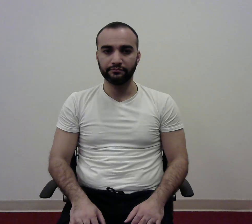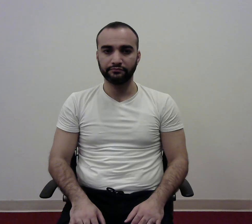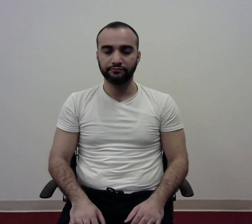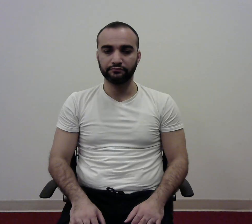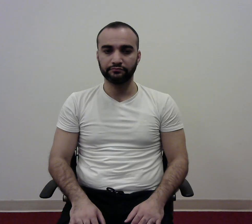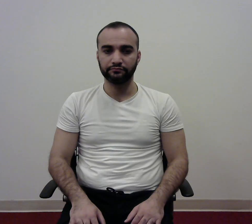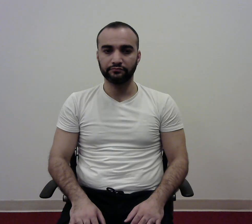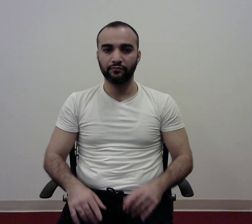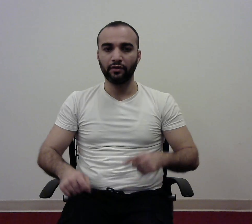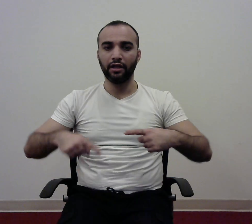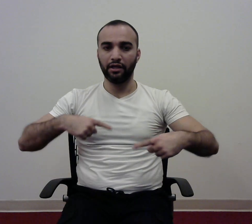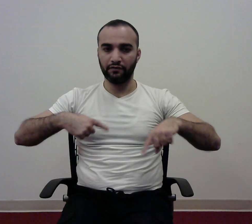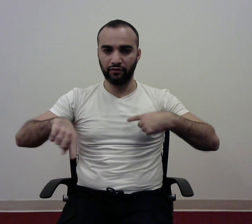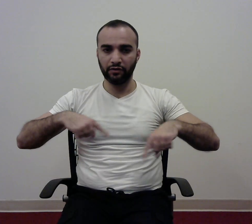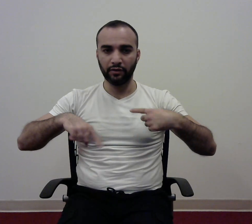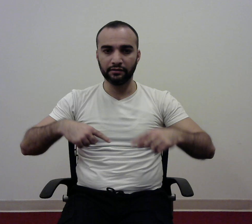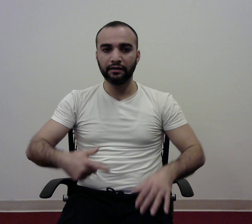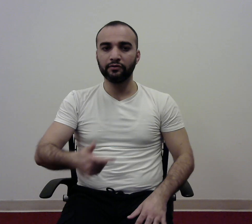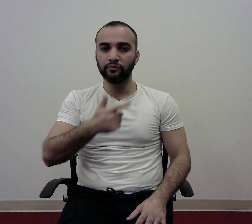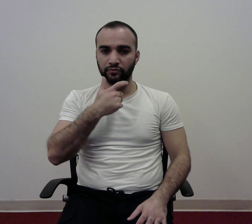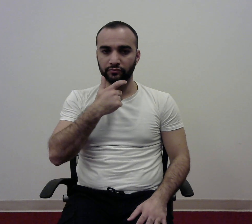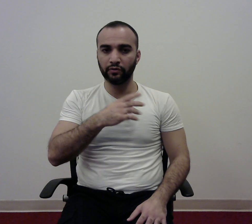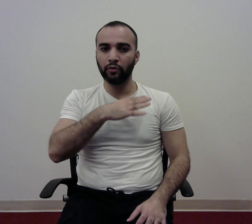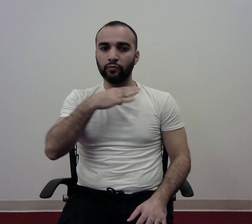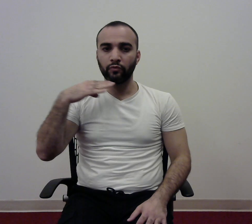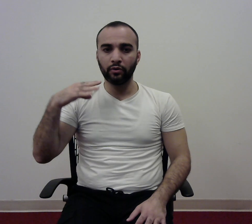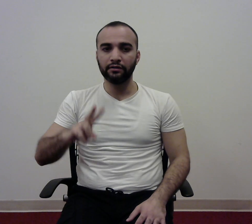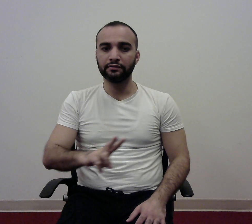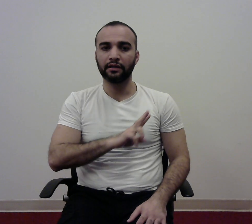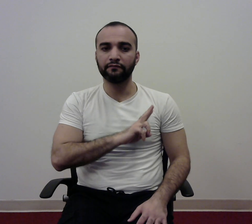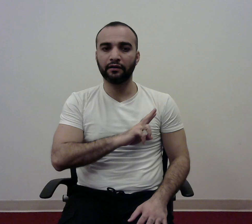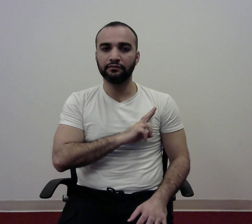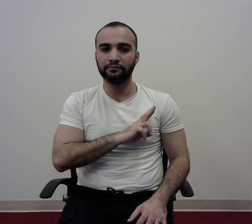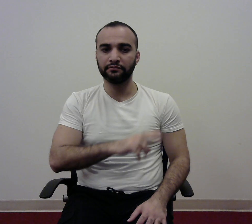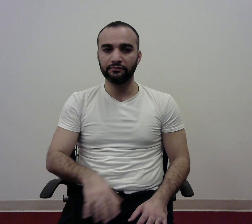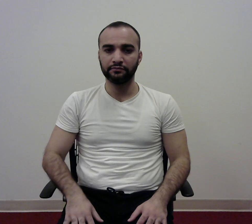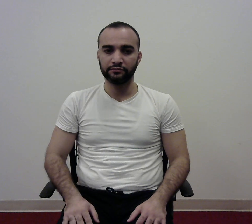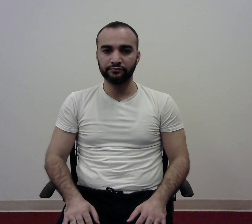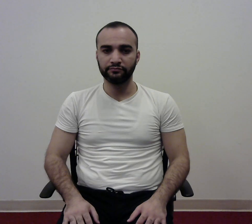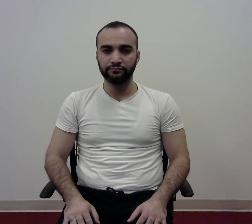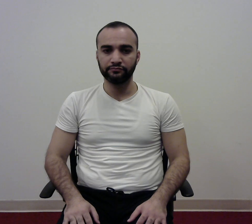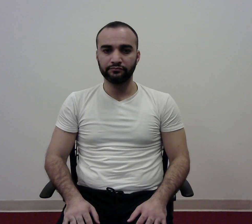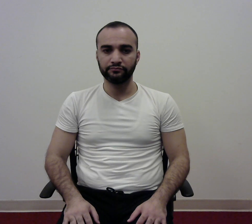Futbol izləməyi çox sevirəm